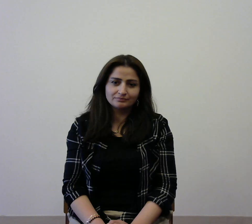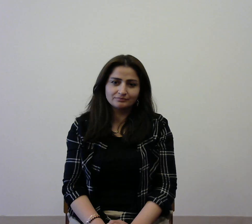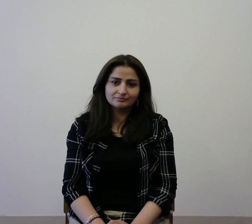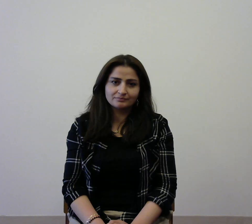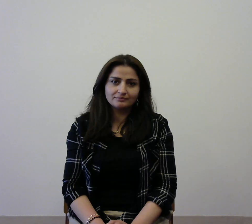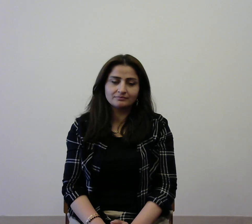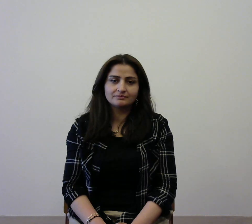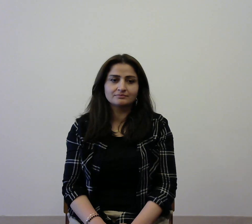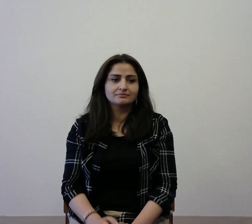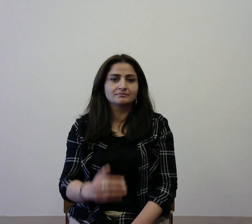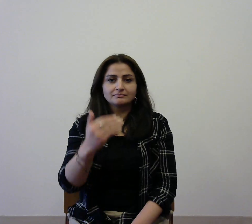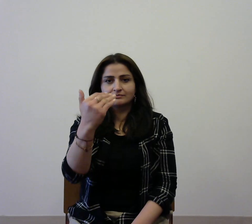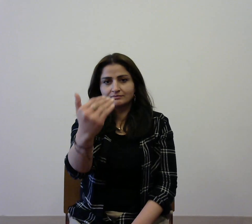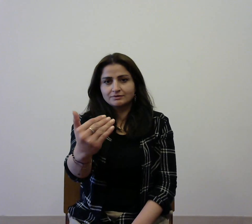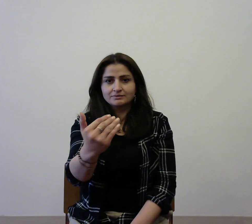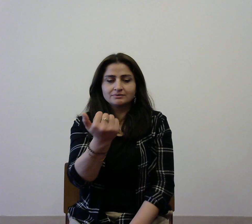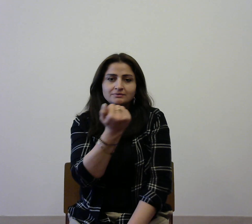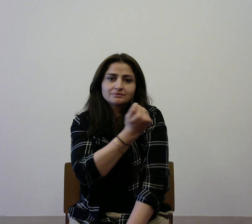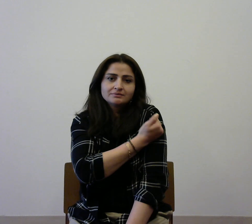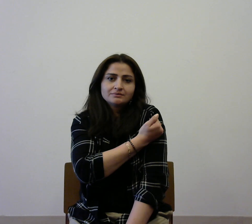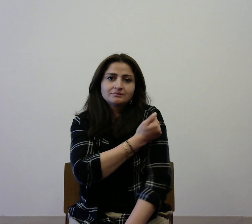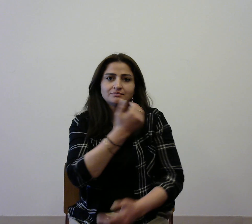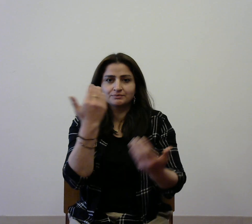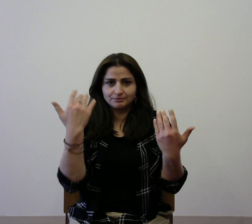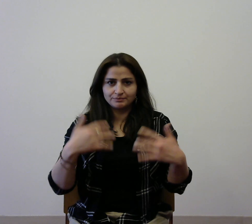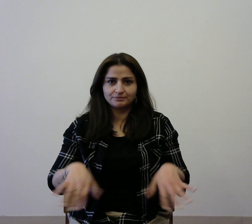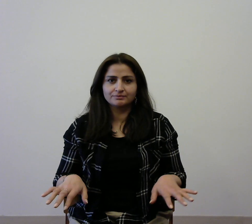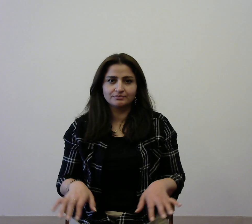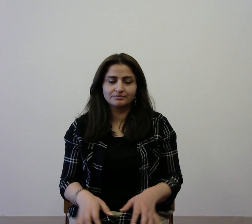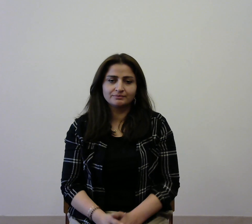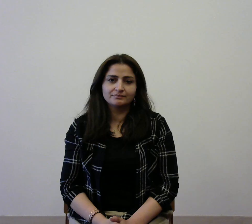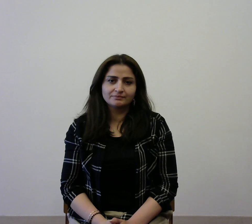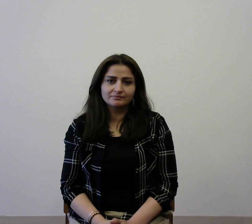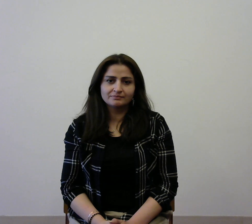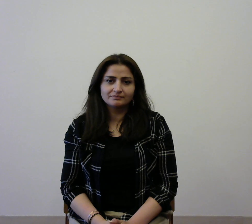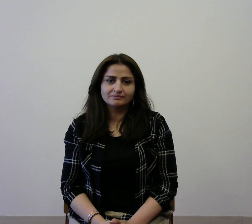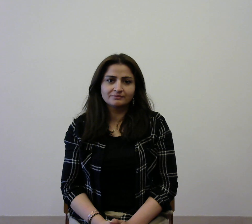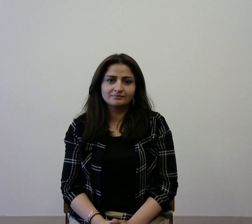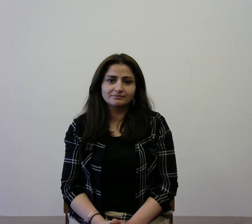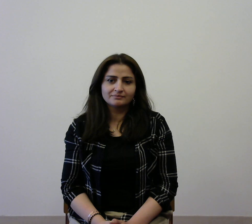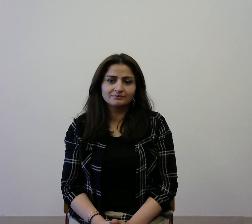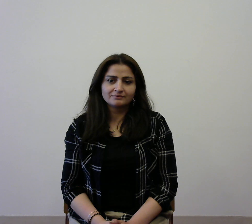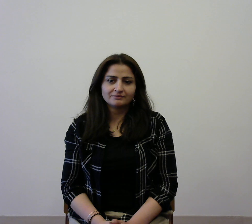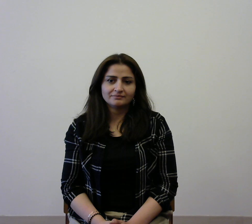Siz vaksin vurdurmusuzmu?